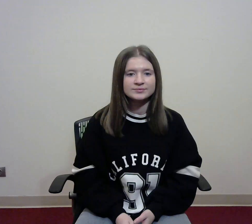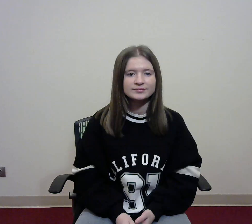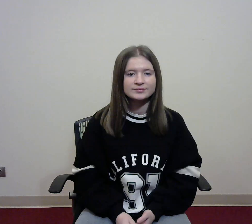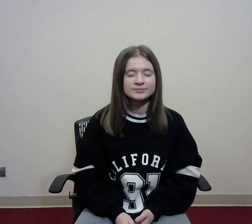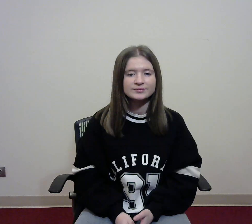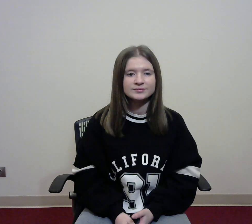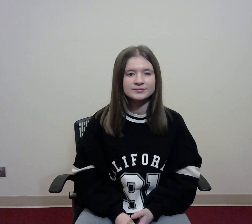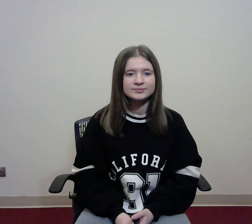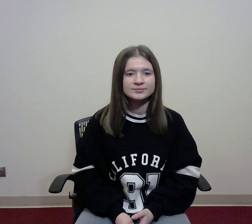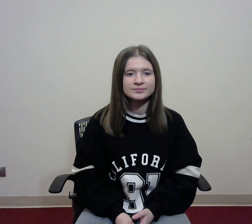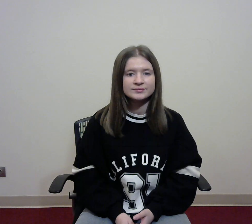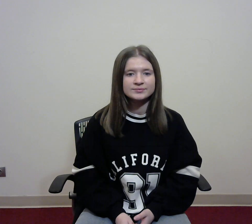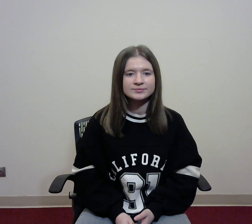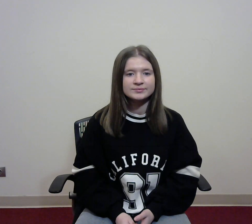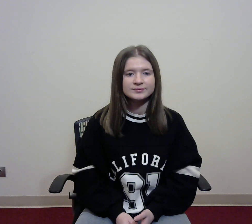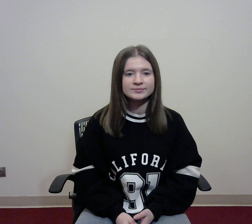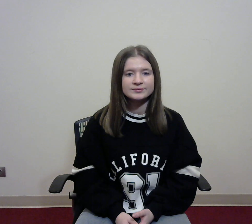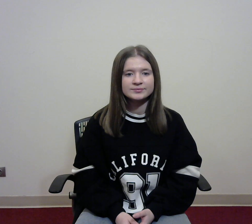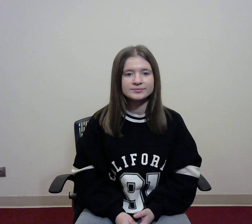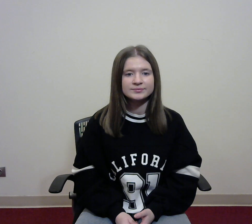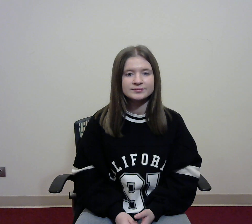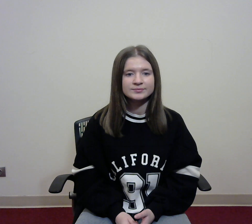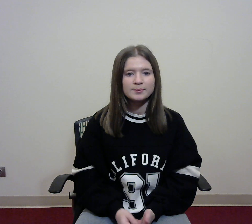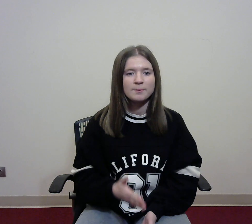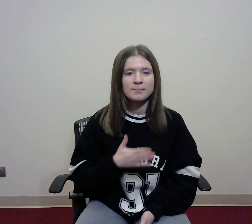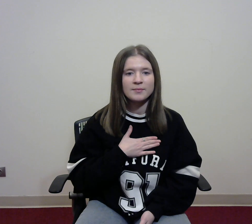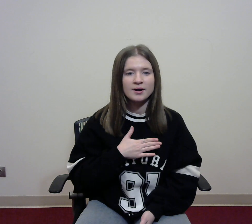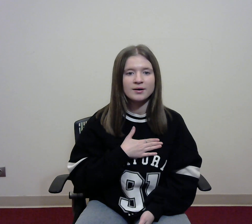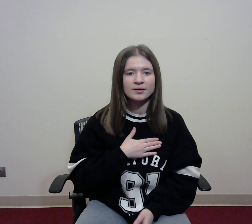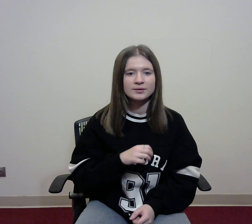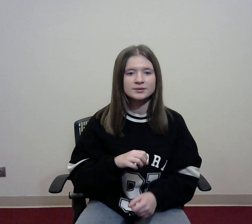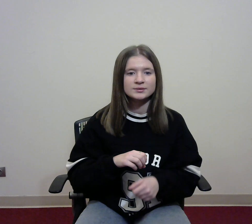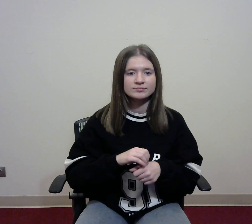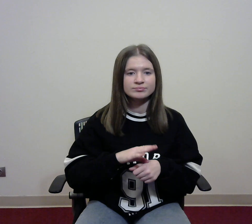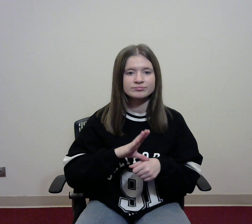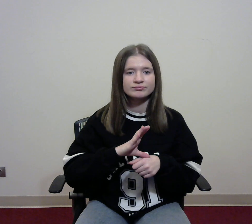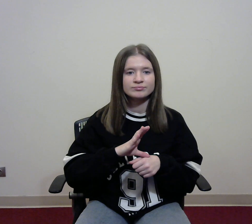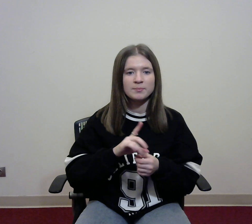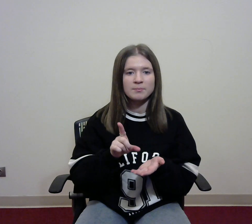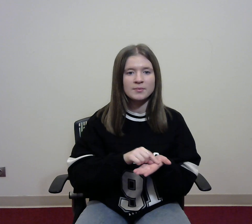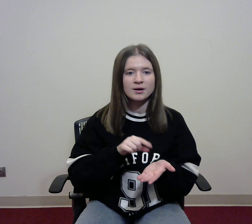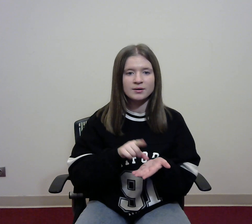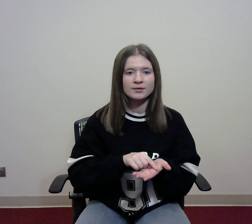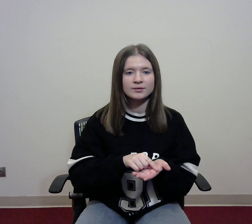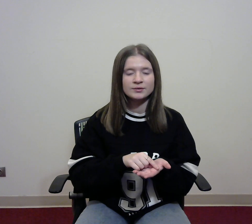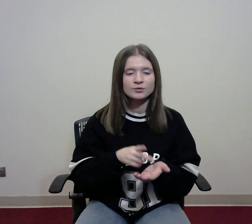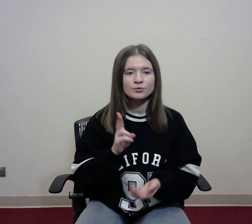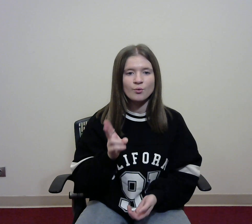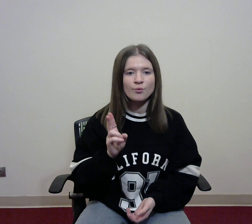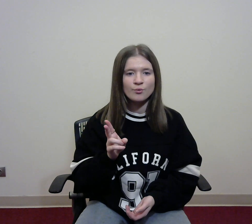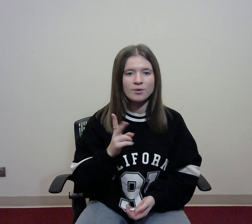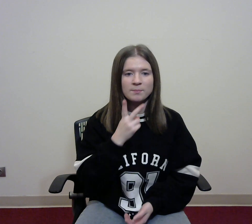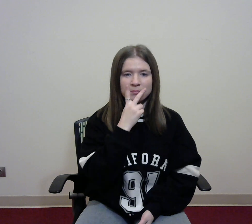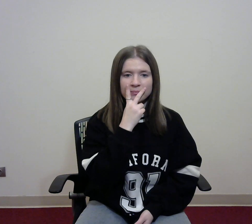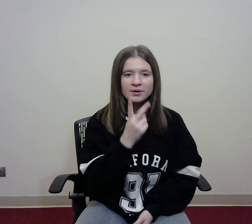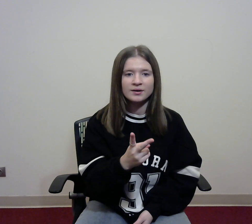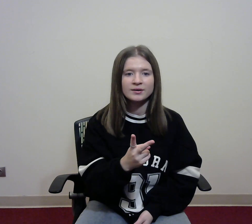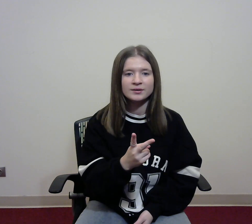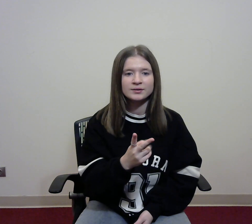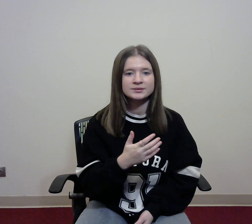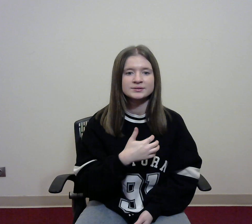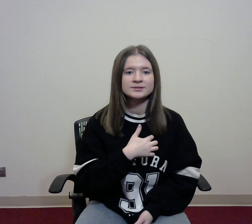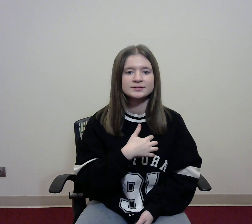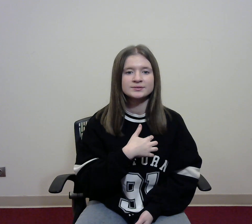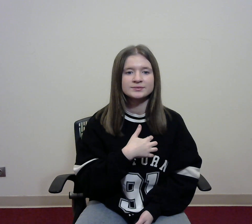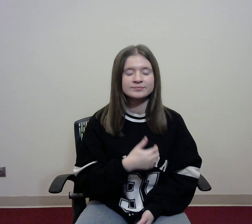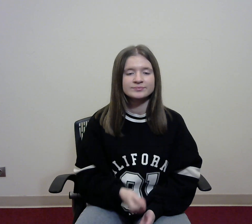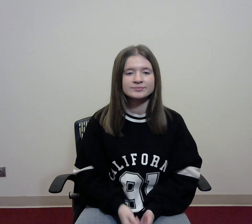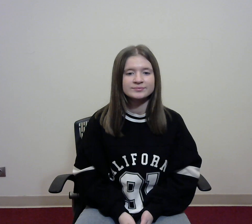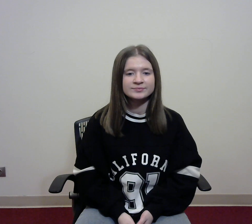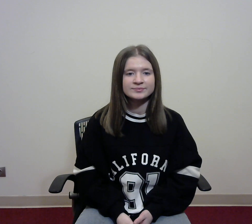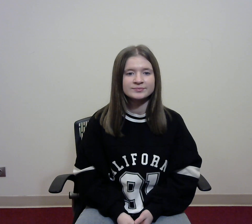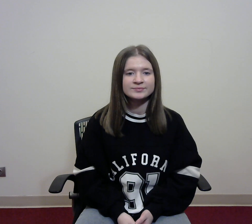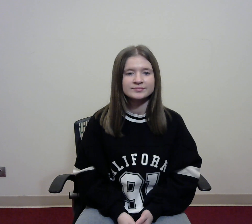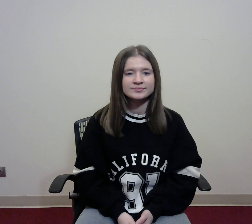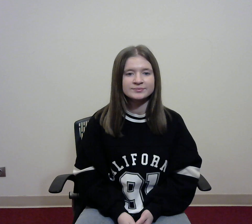Mən yığılmış pensiya kapitalıma baxmaq istəyirəm